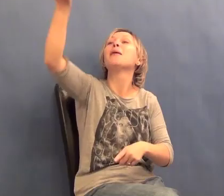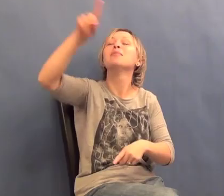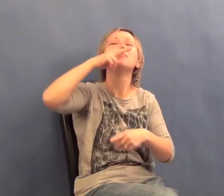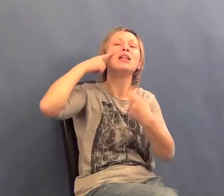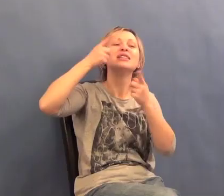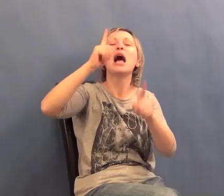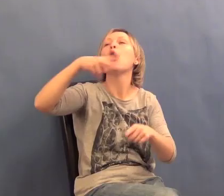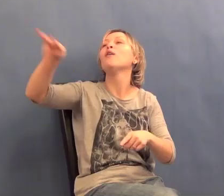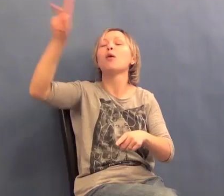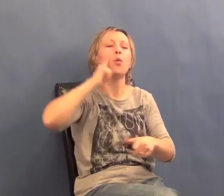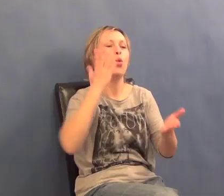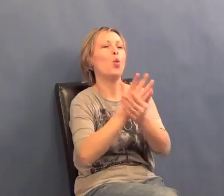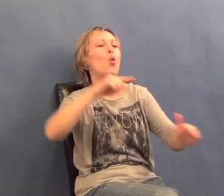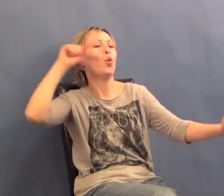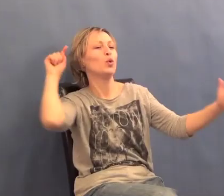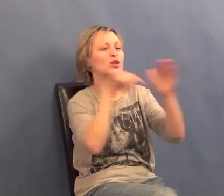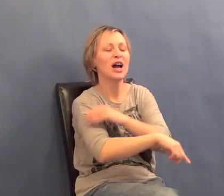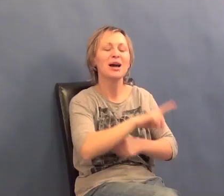Policjant patrzy i nie zauważa, jak chłopiec ucieka.